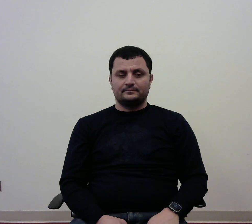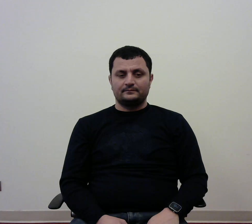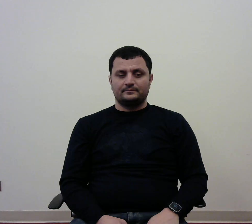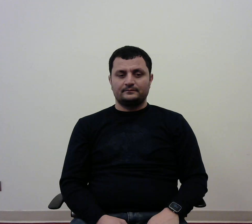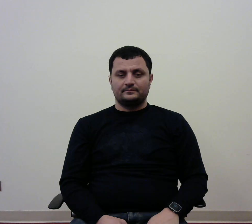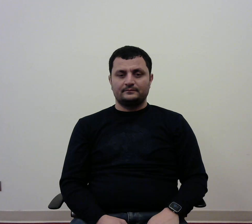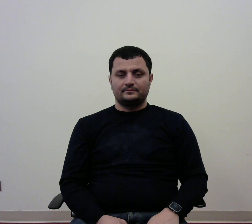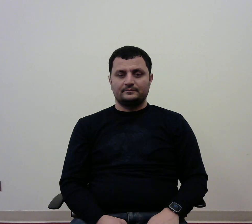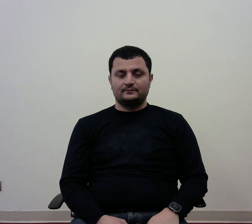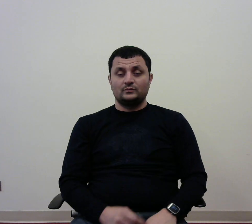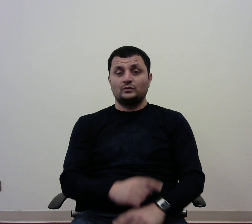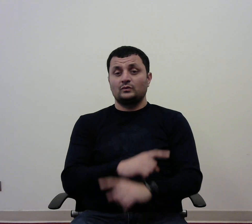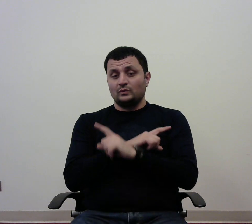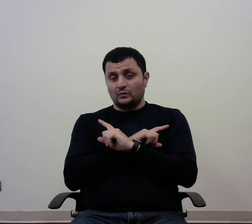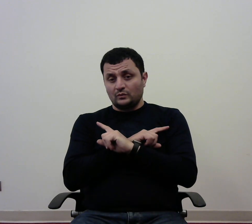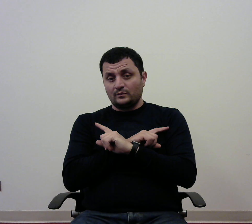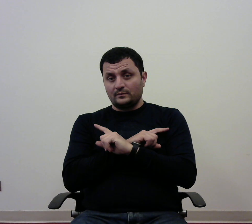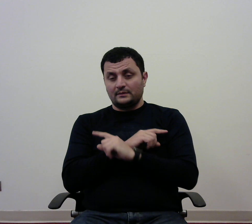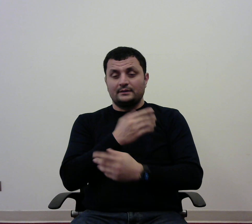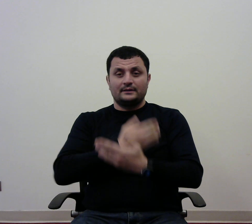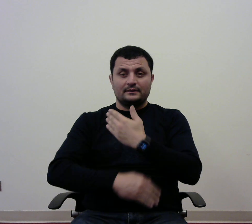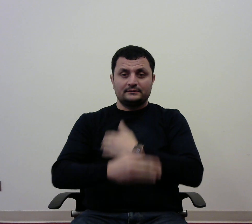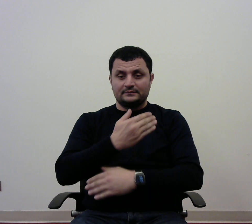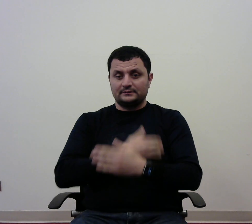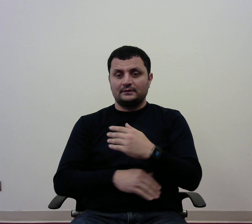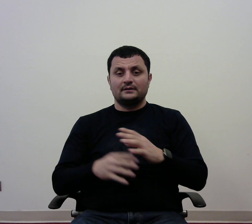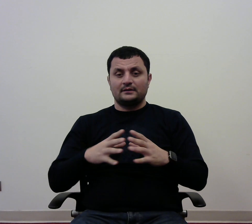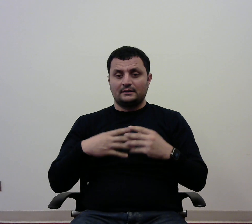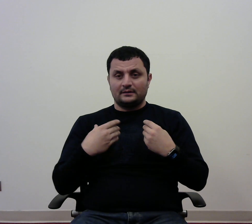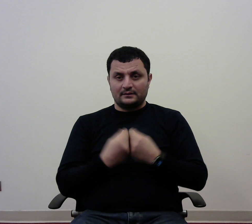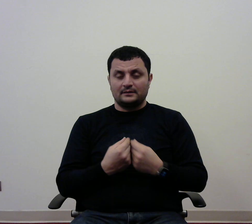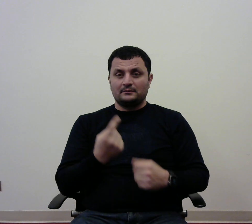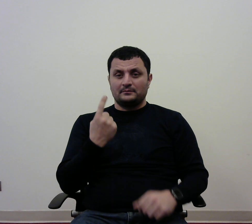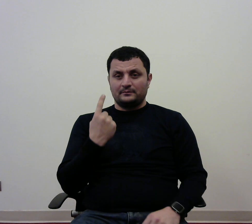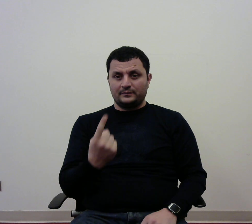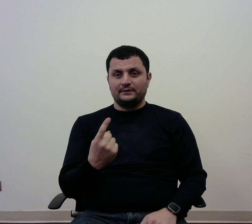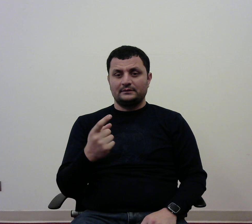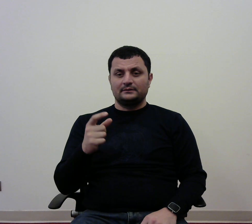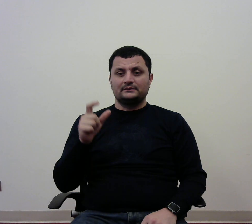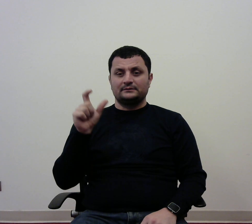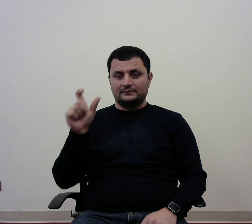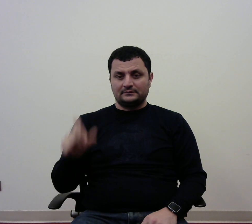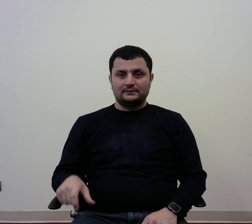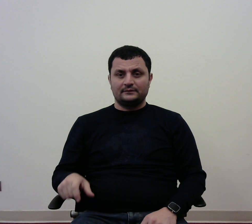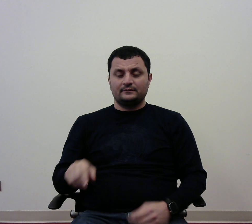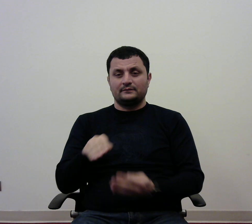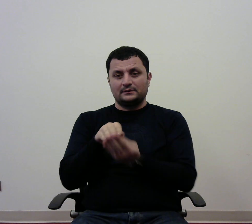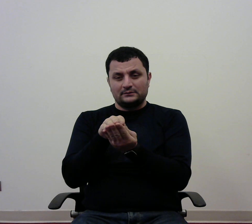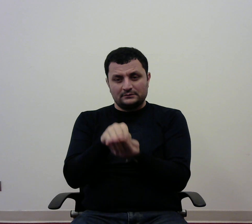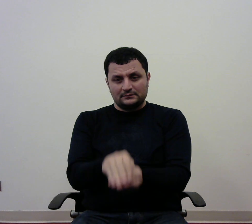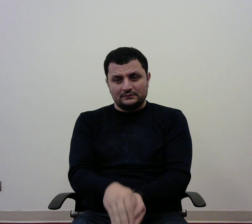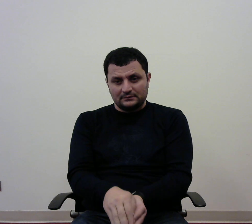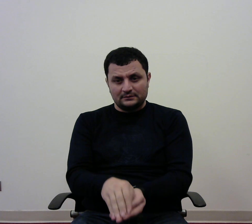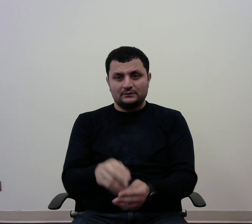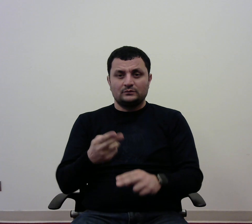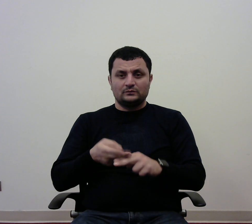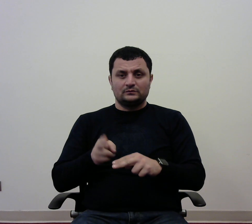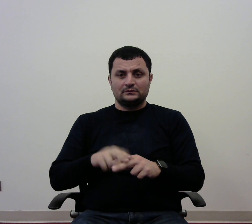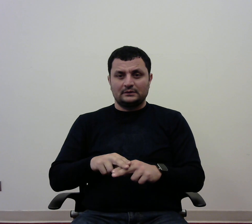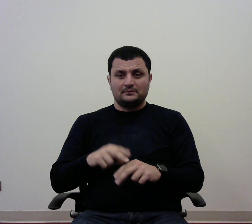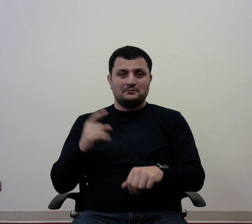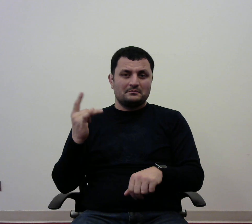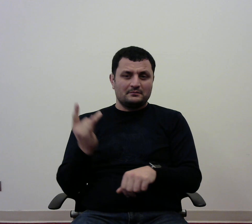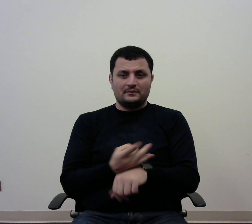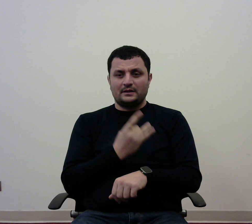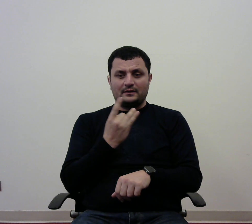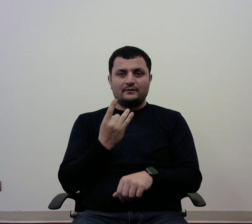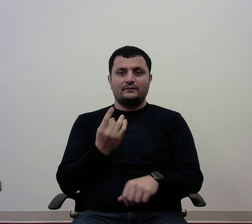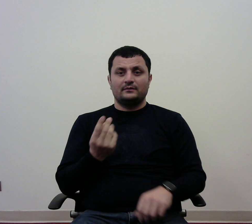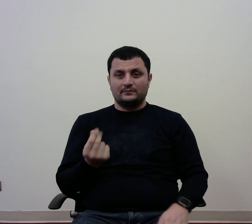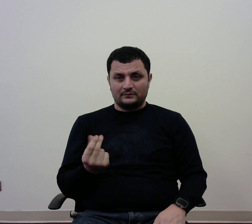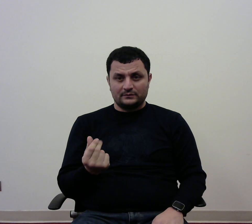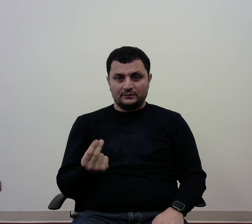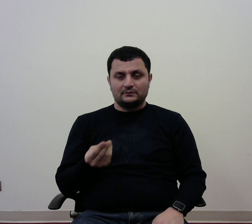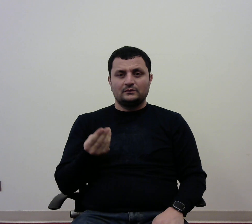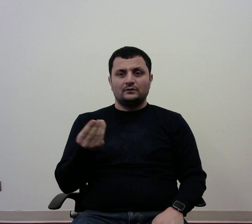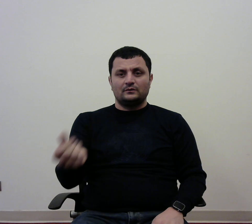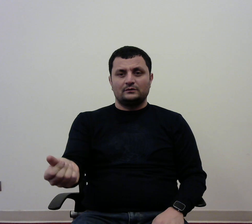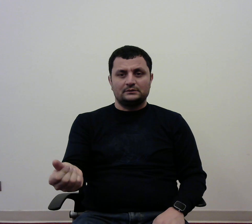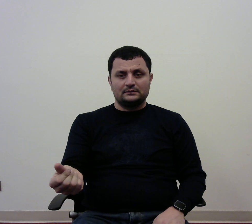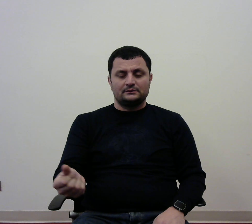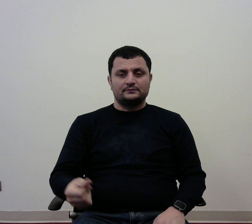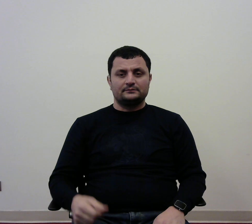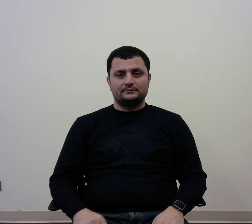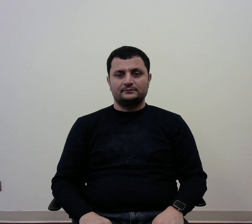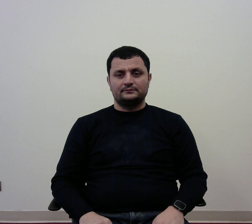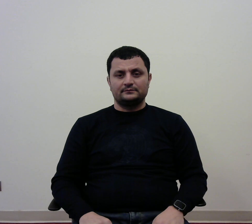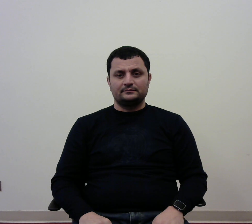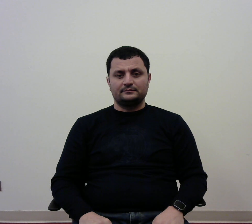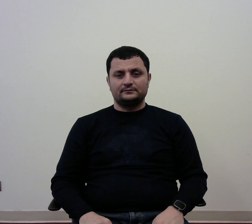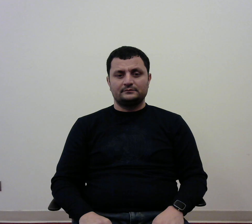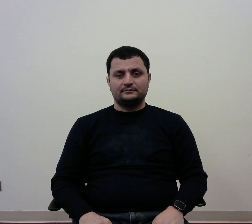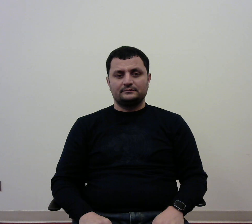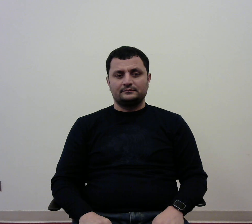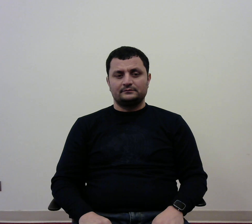Vəfat edən əlilin ailəsindən bir şəxsə dəfn üçün birdəfəlik müavinət ödənilir